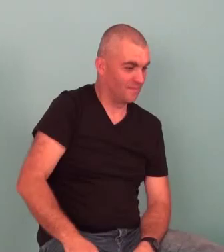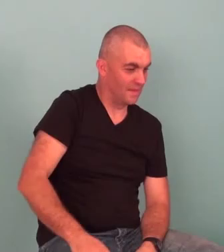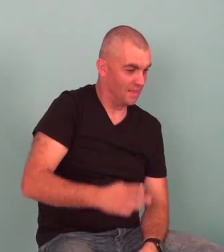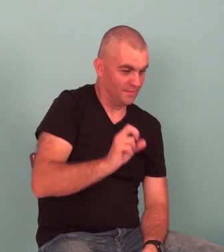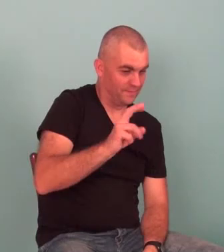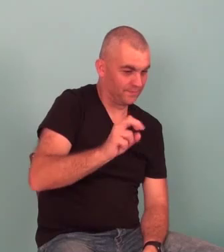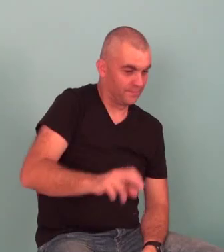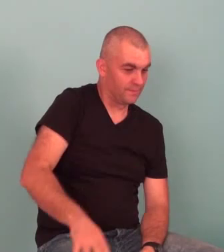Tak.